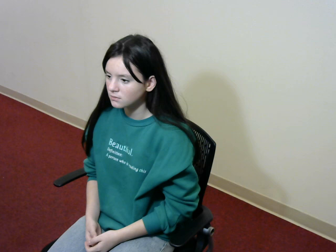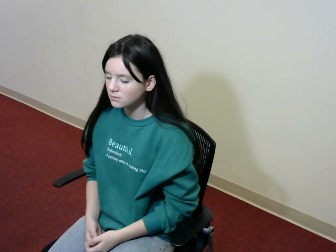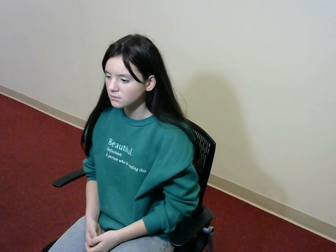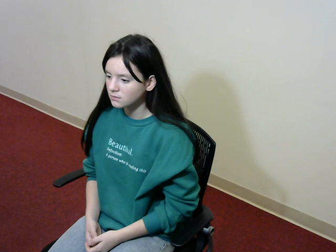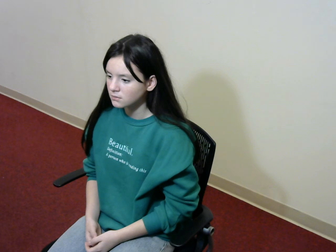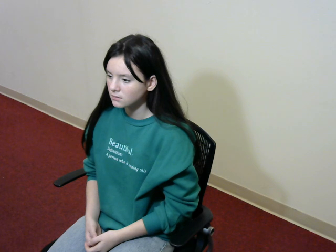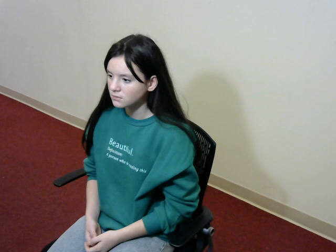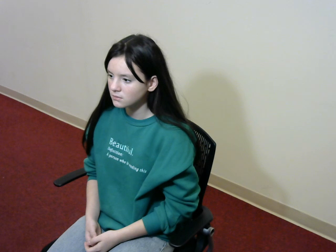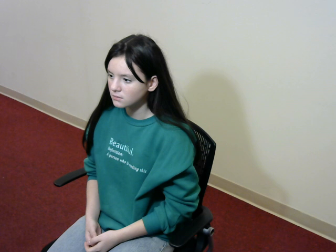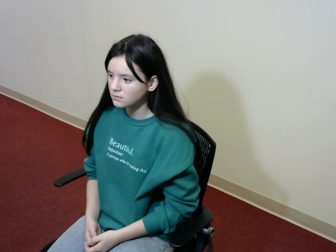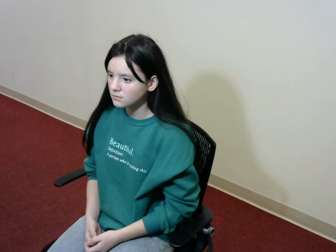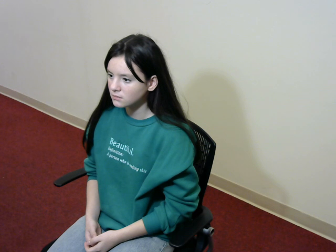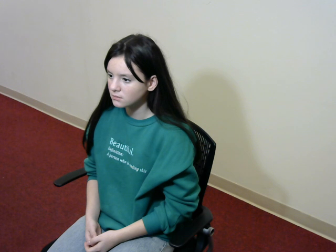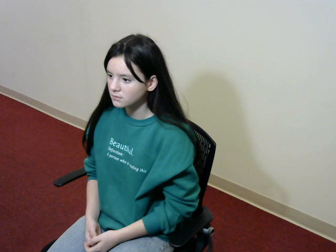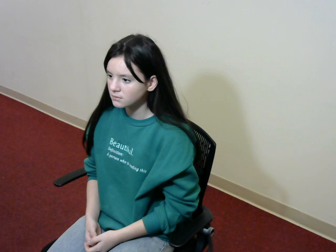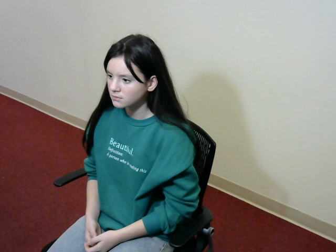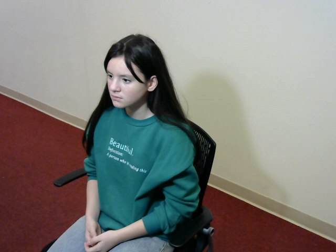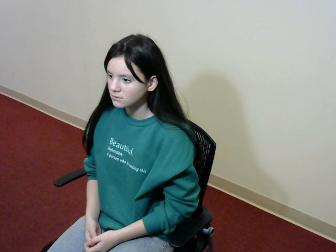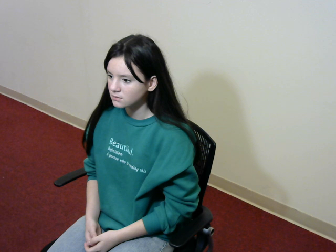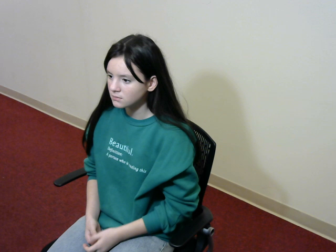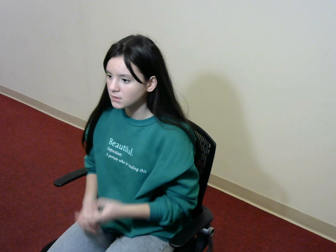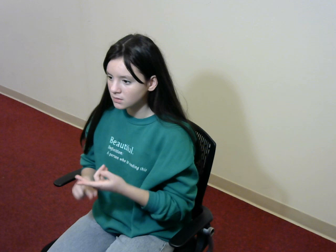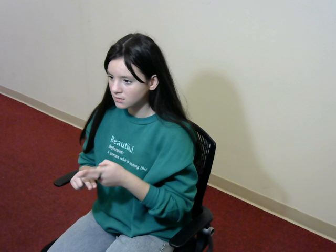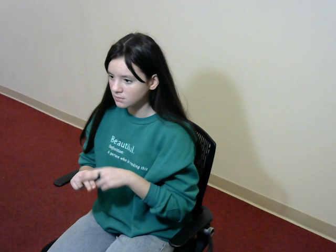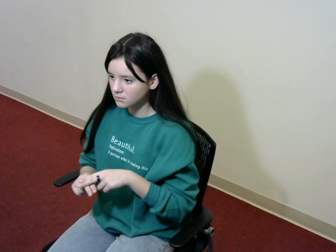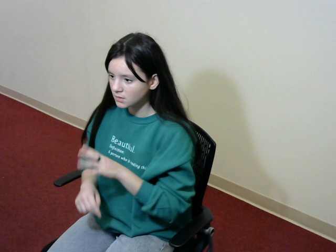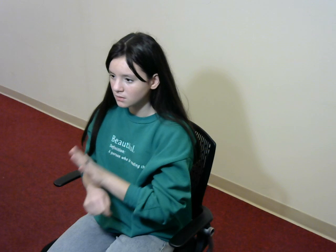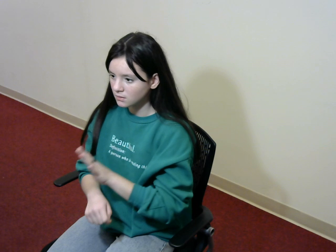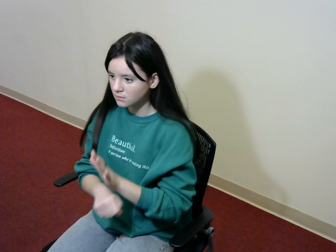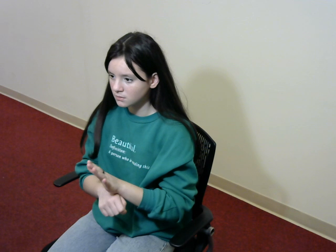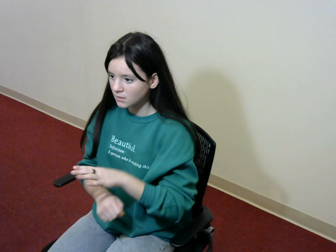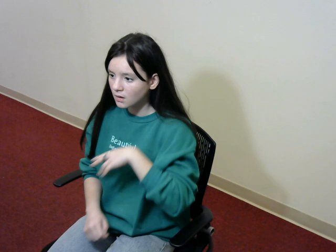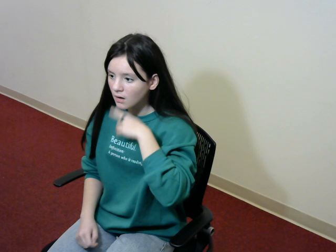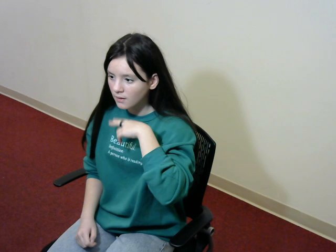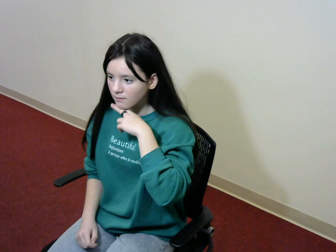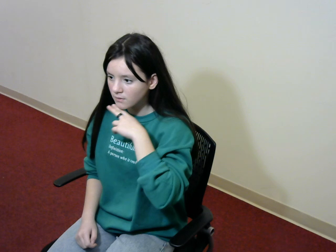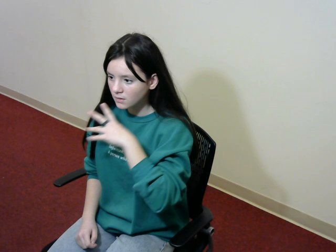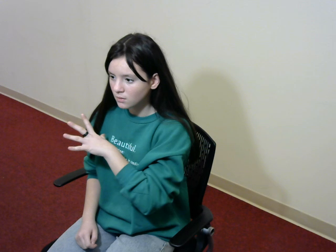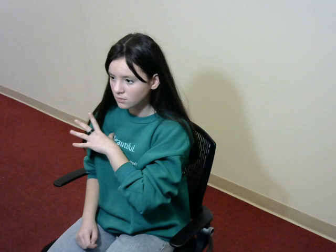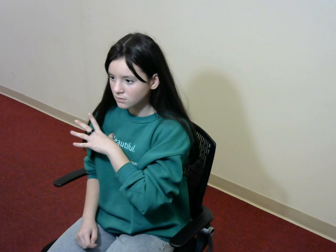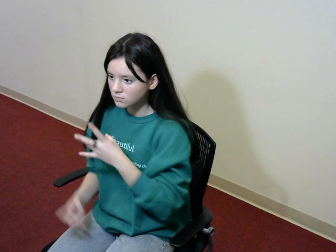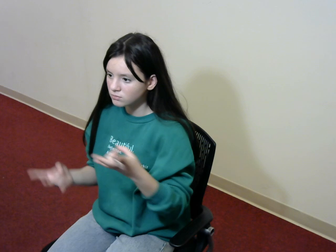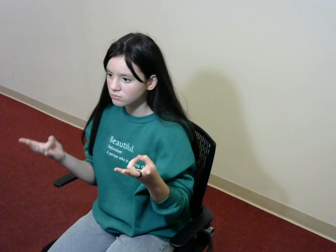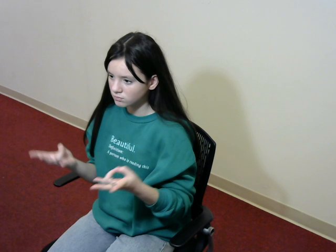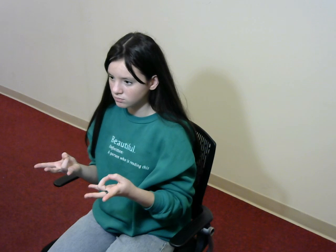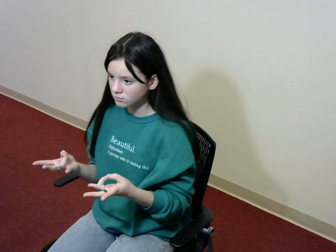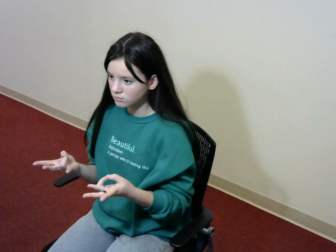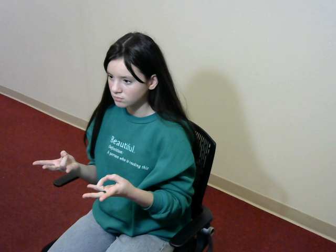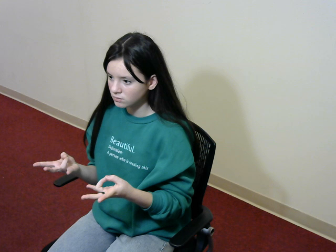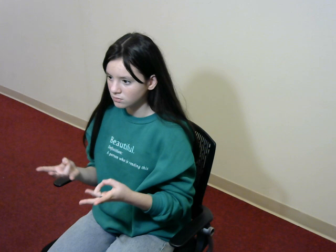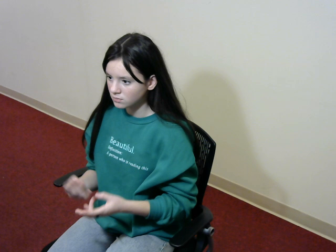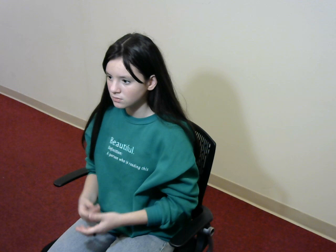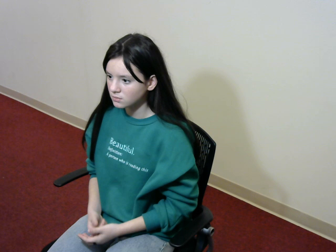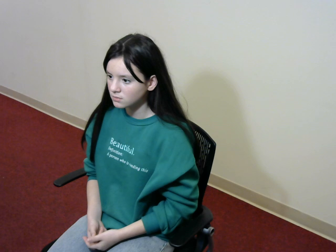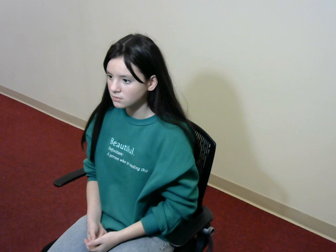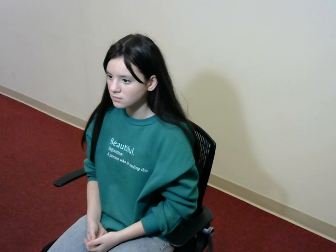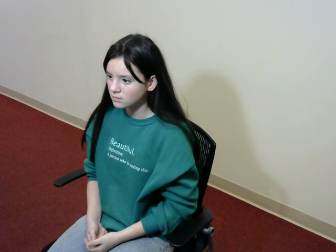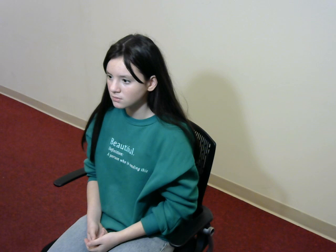Bu tapşırıqlarda diqqətli olmaq lazımdır